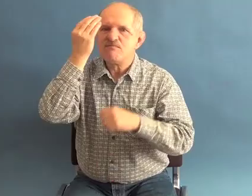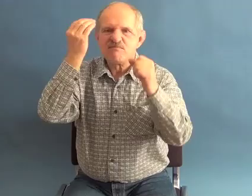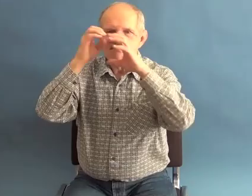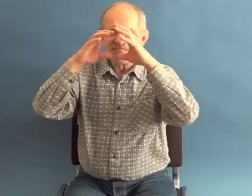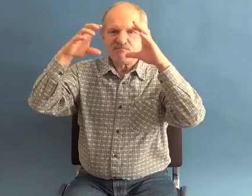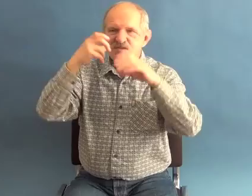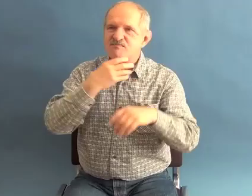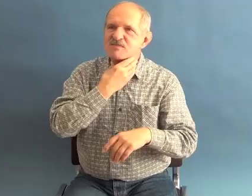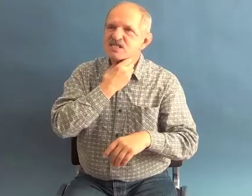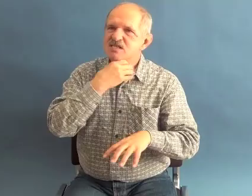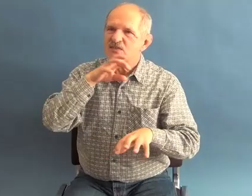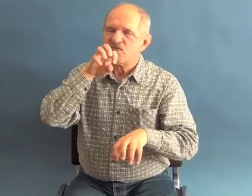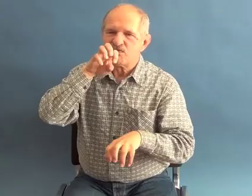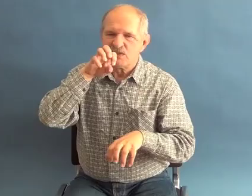Kot jest zły, szczerzy zęby, ma ochotę zjeść rybę.